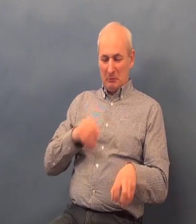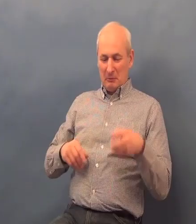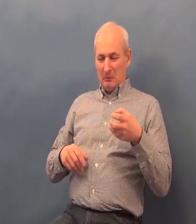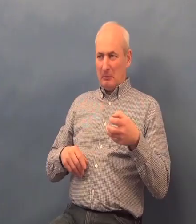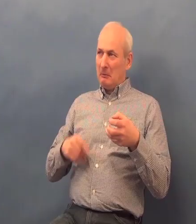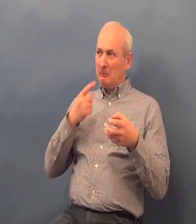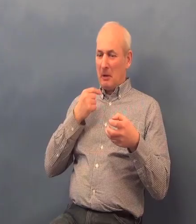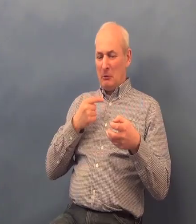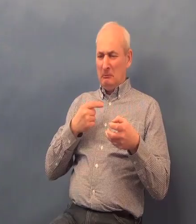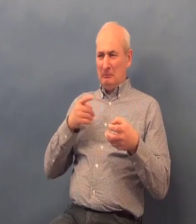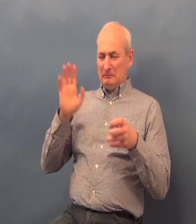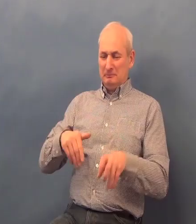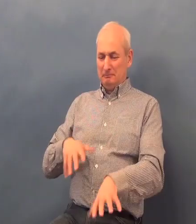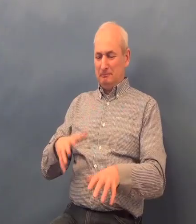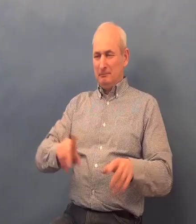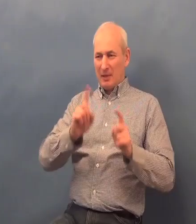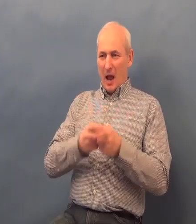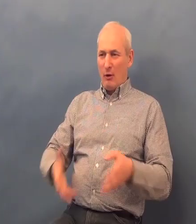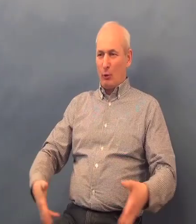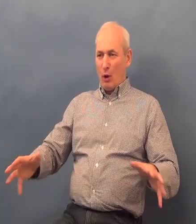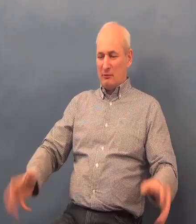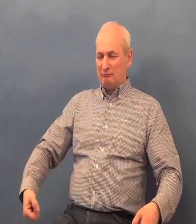Trzymając gruszkę w ręku, stwierdza, że to jest za mało, odstawia ją i decyduje się zabrać cały kosz.